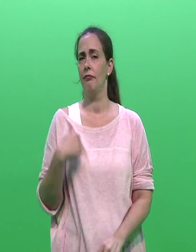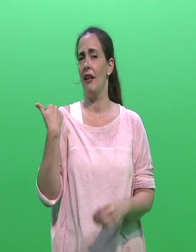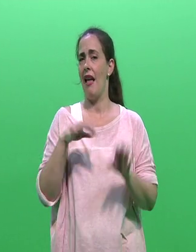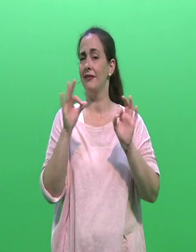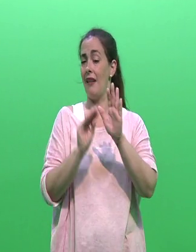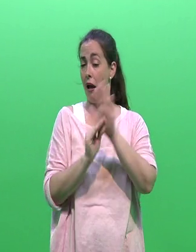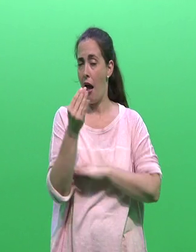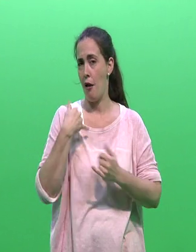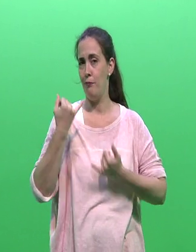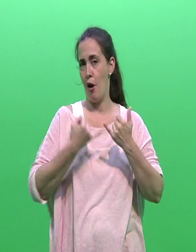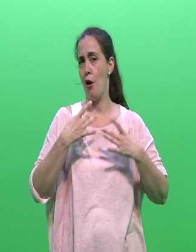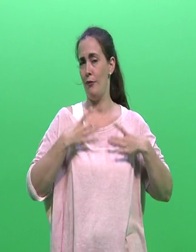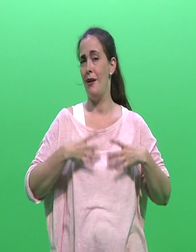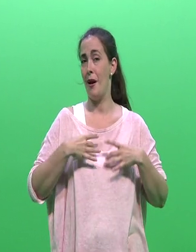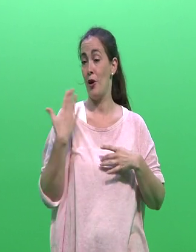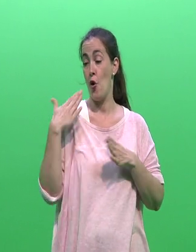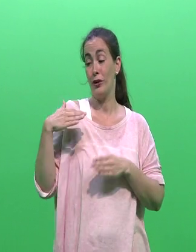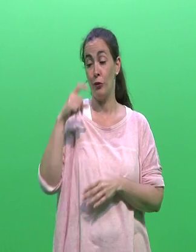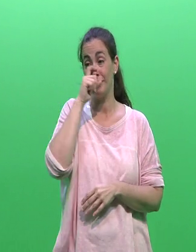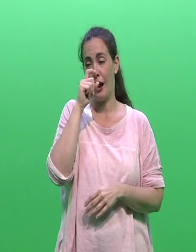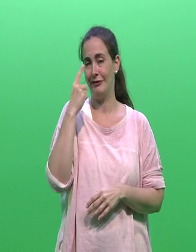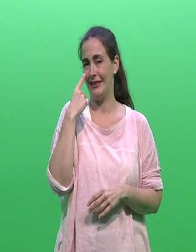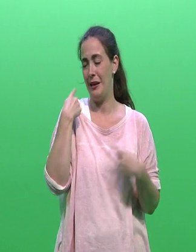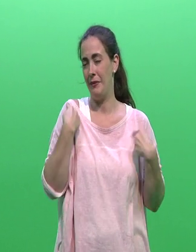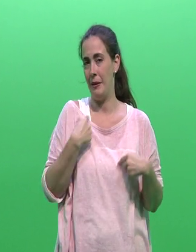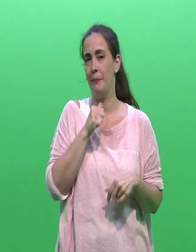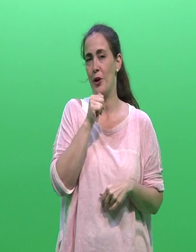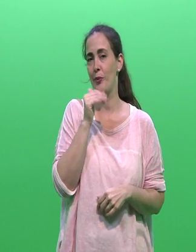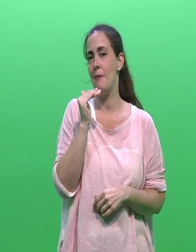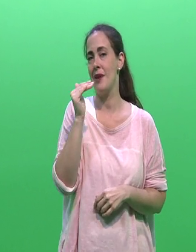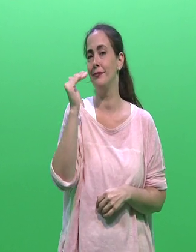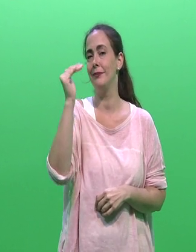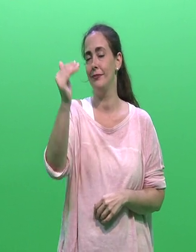Quan vaig néixer ja tenia problemes als pulmons, però els últims anys he vist que vaig a pitjor.